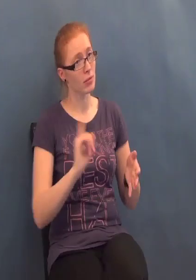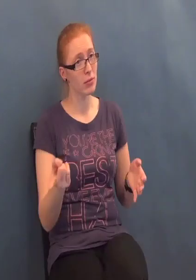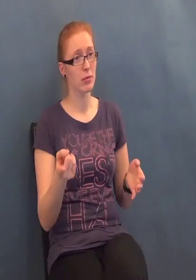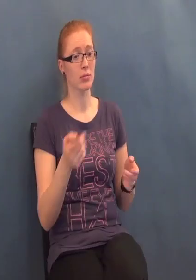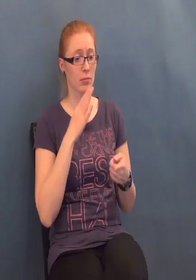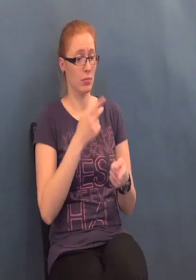Nie wolno tego.